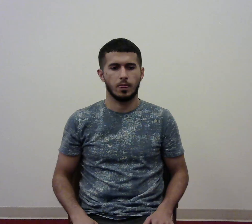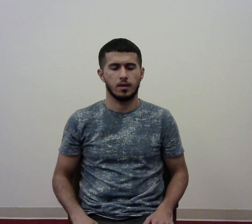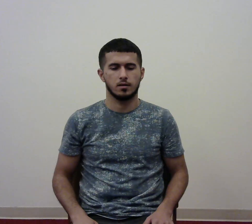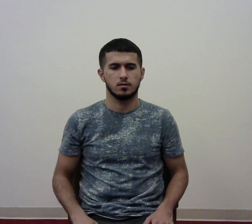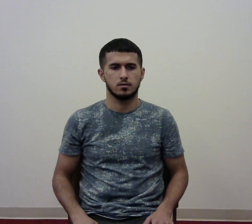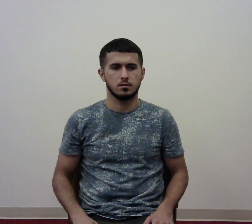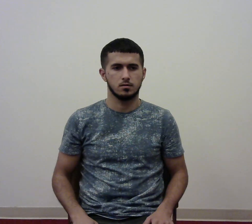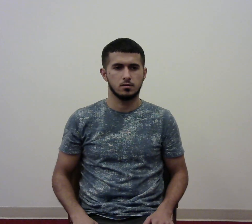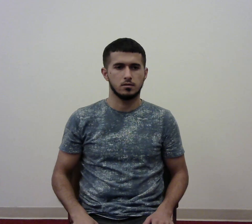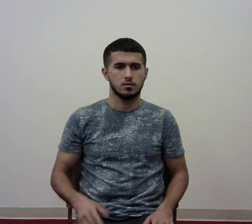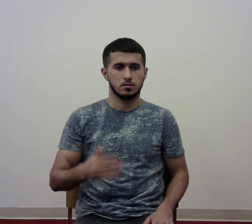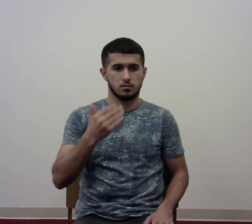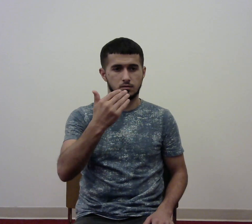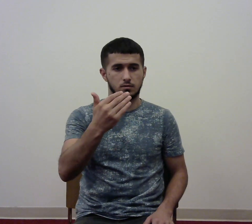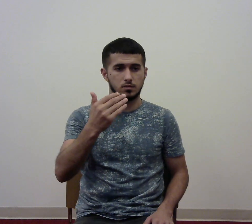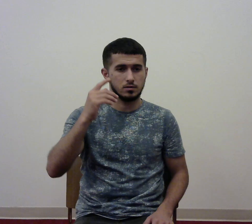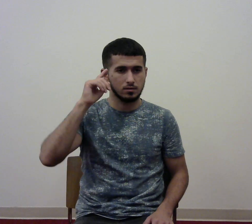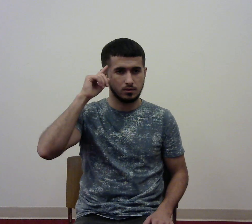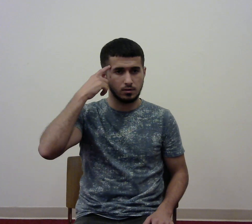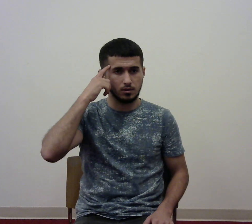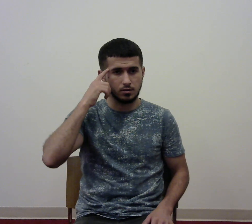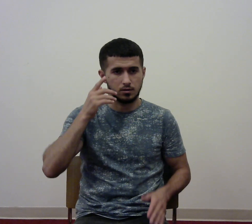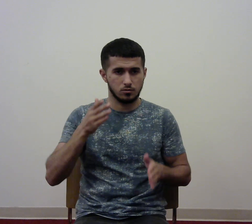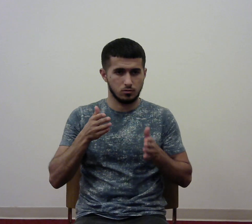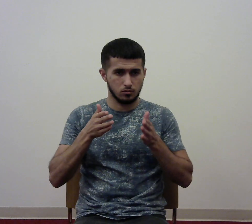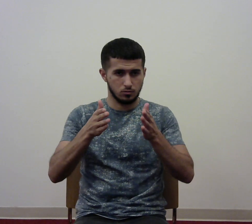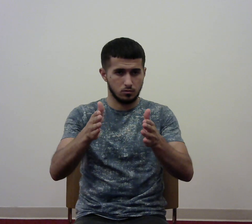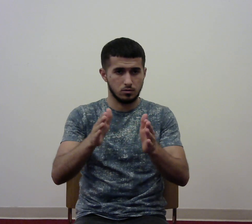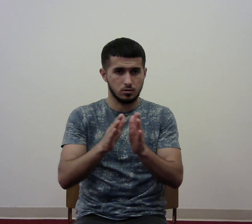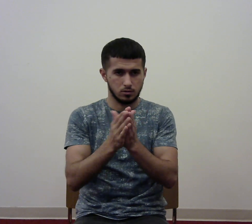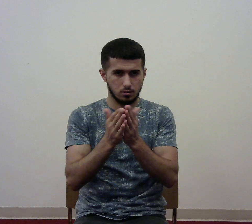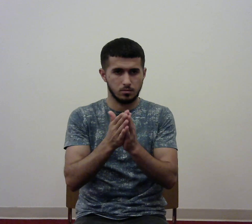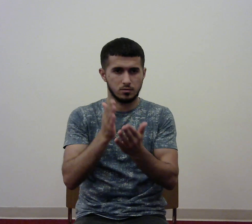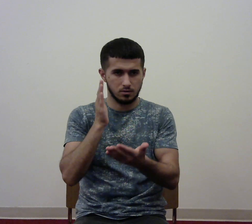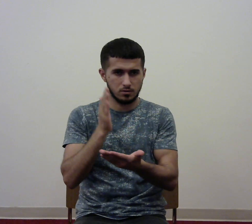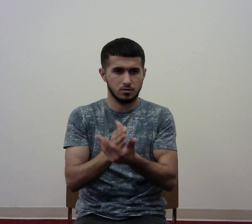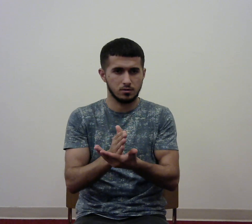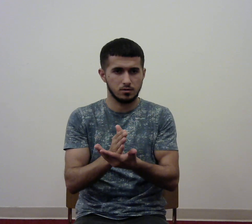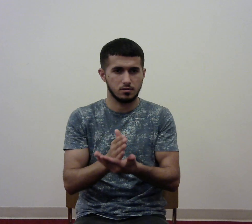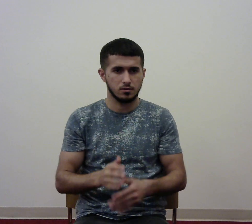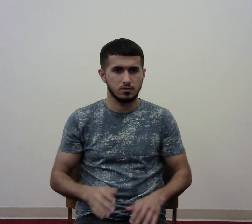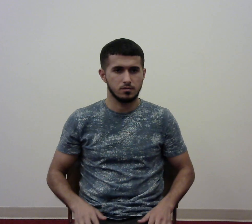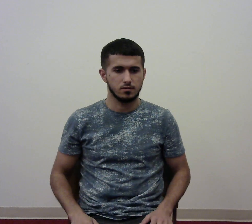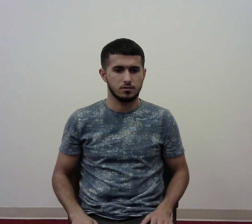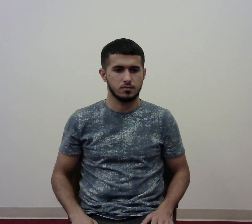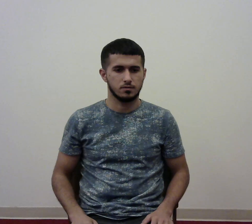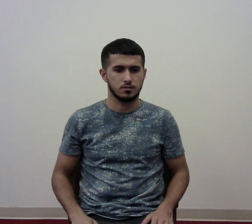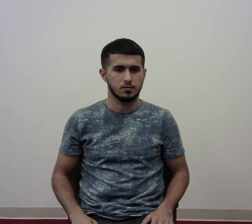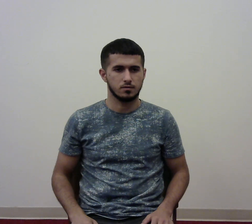Sizdə "Dəli Kür" kitabı var?